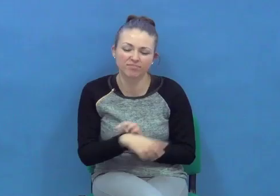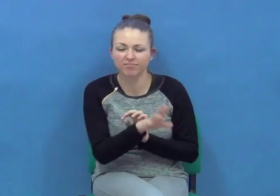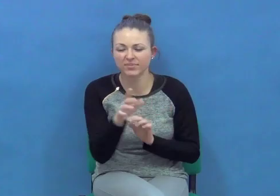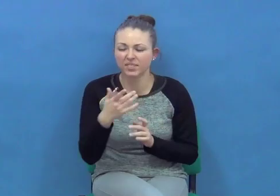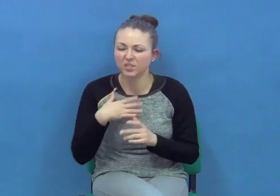Czuli się...